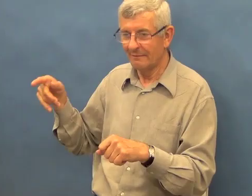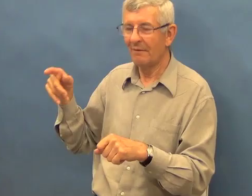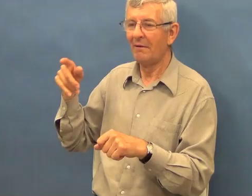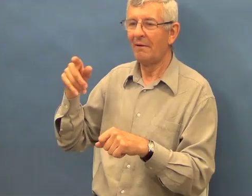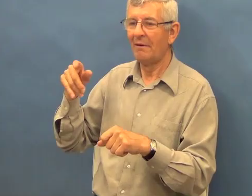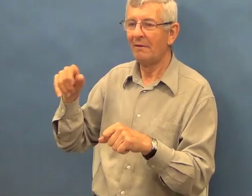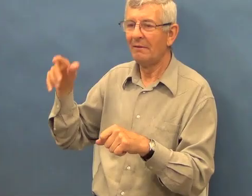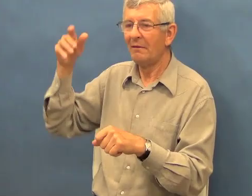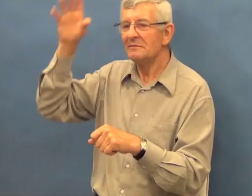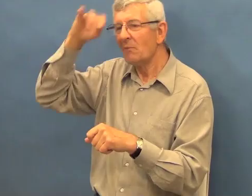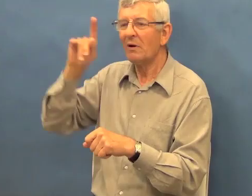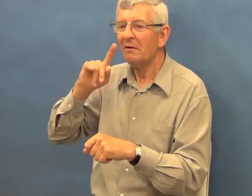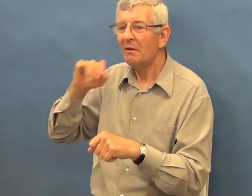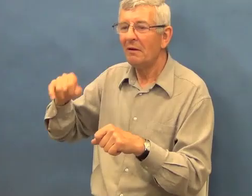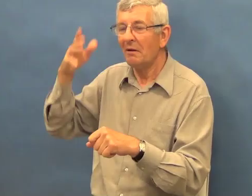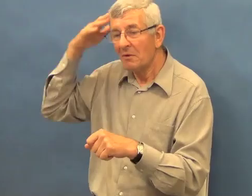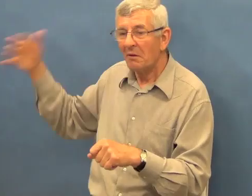I on o tym kapeluszu zapomniał, odchodzi.